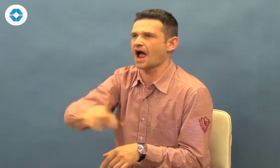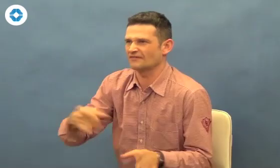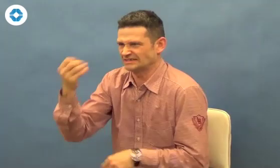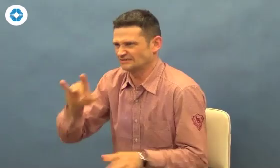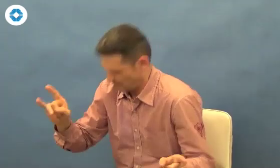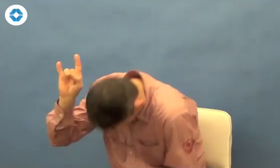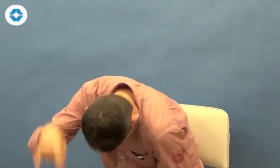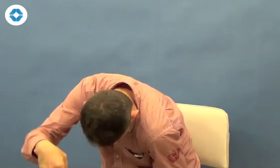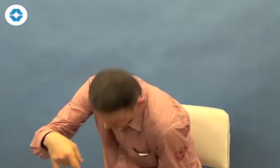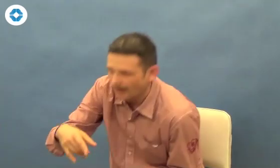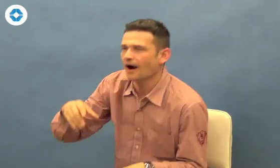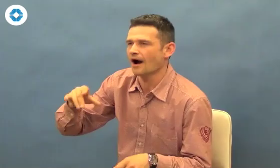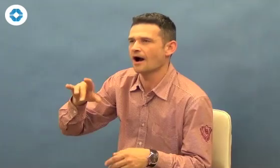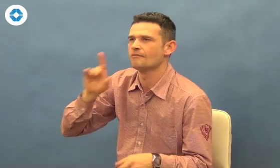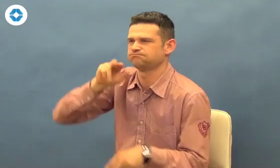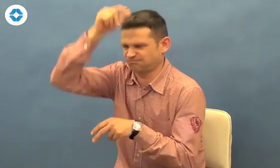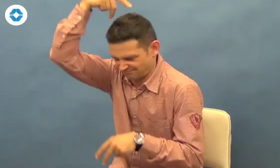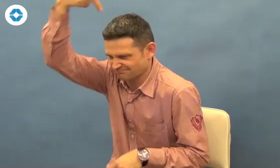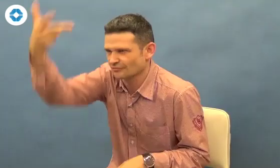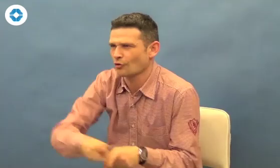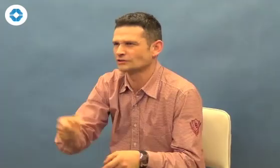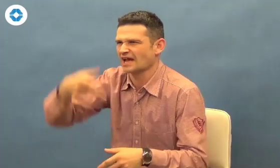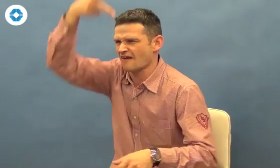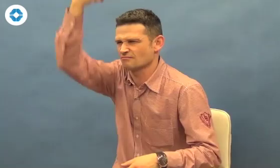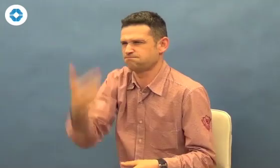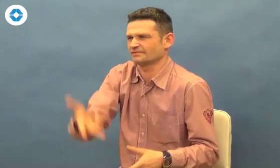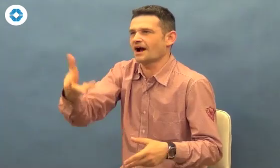Jeleń nagle schyla łeb, a chłopiec wpada do stawu.